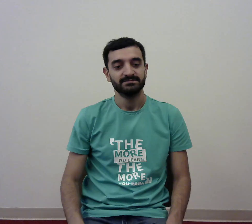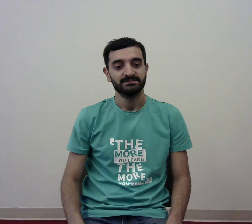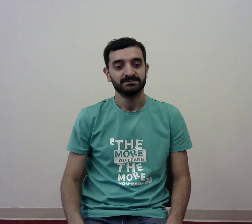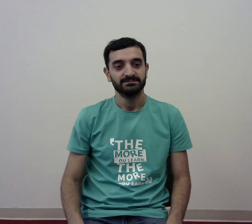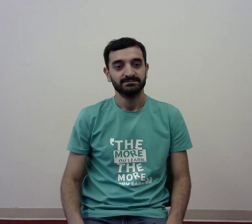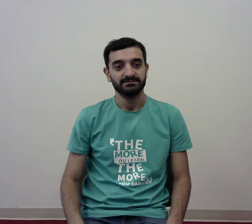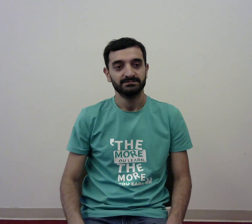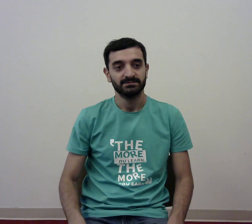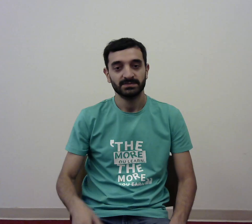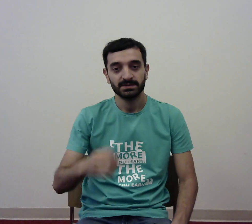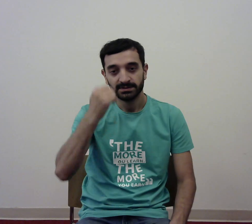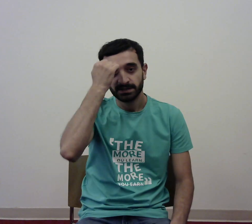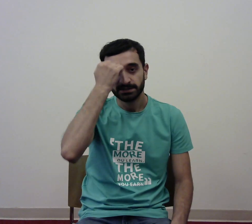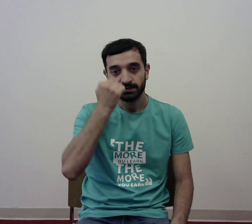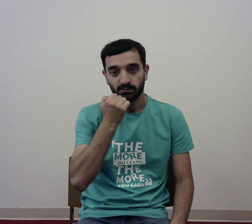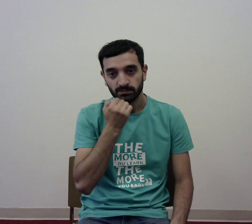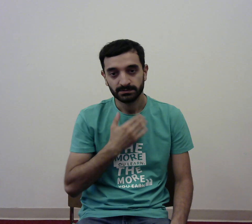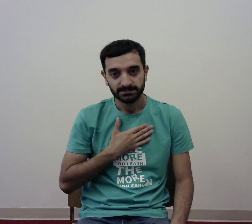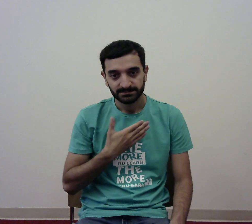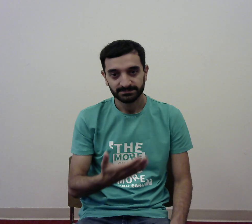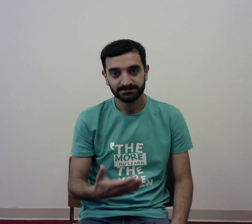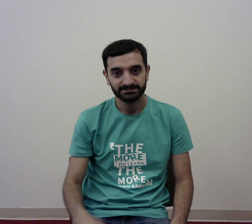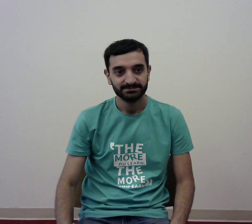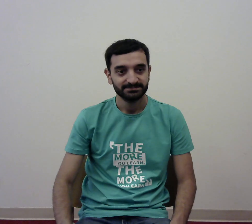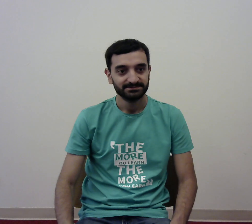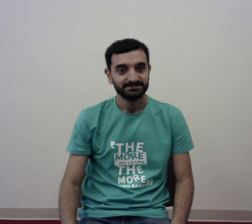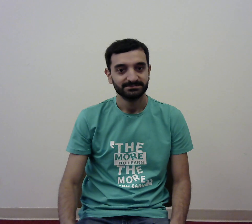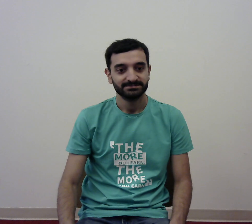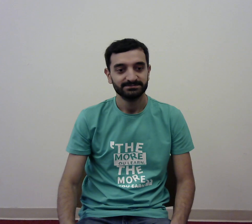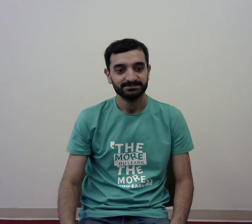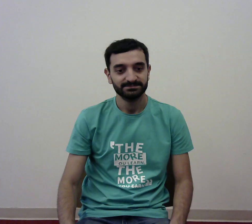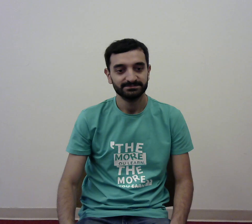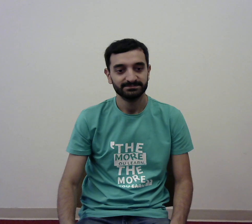Təşəkkür edirəm